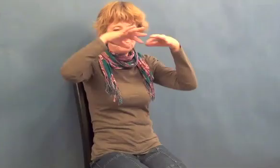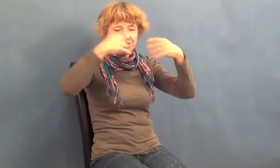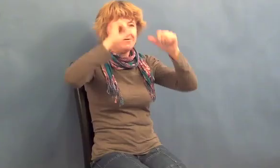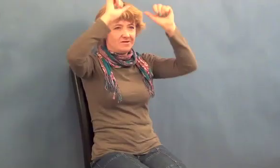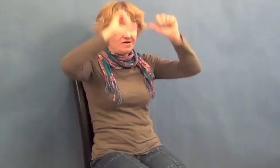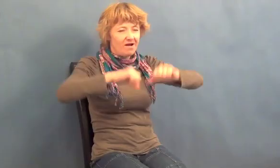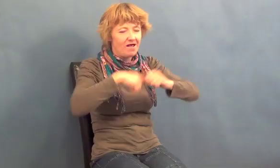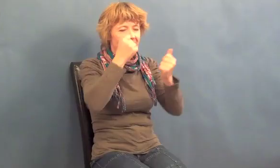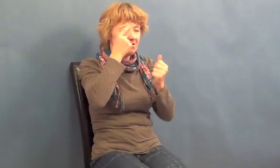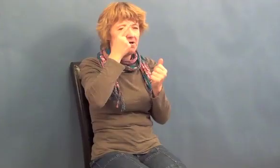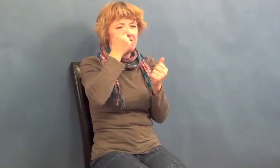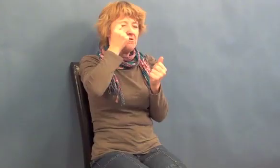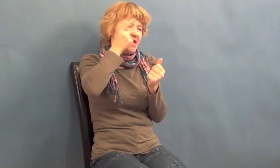Nadchodzi ranek, budzi się.